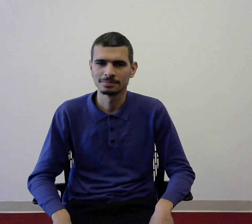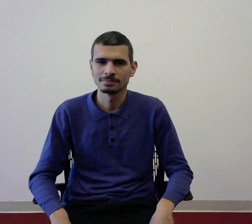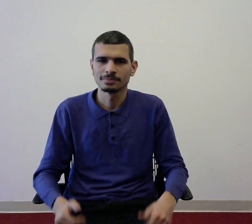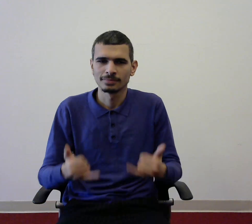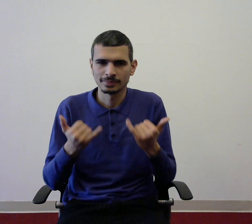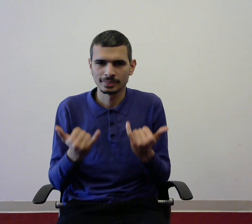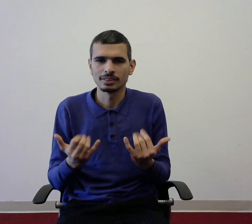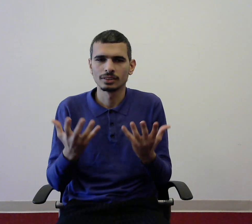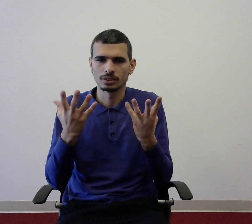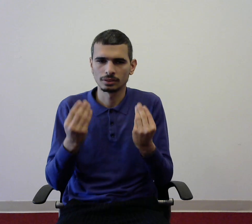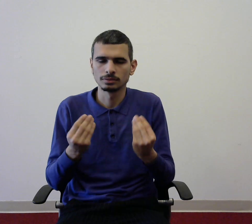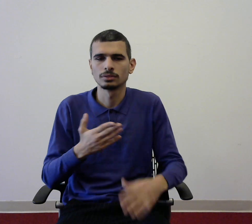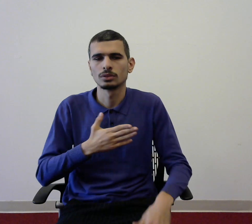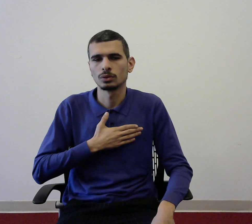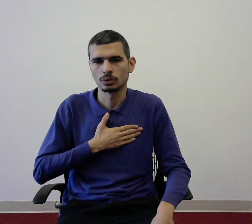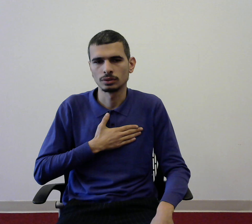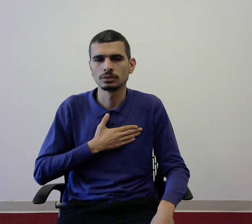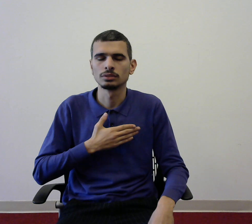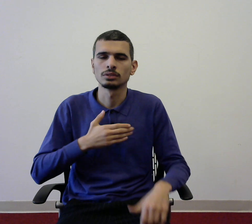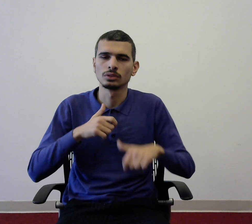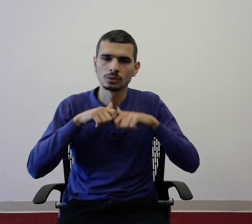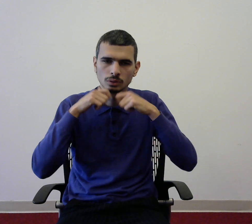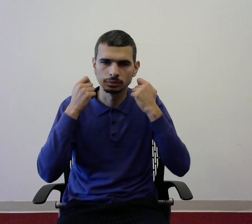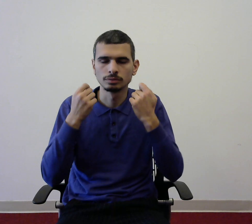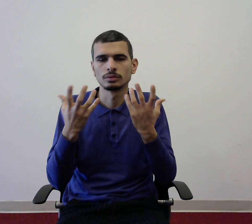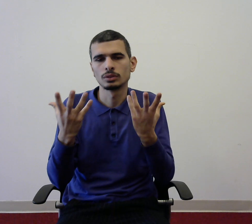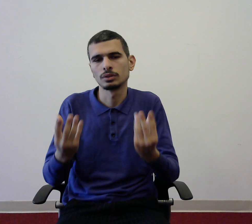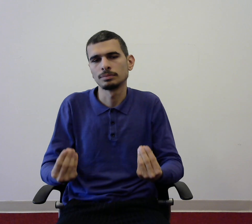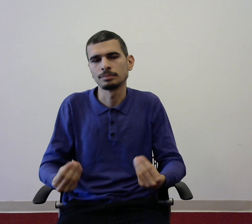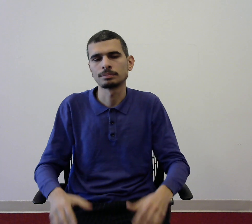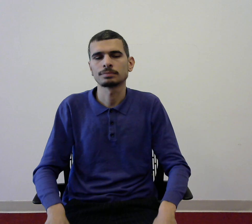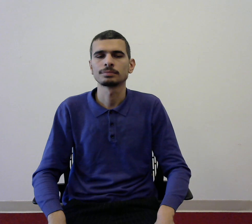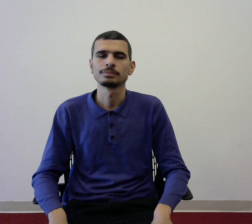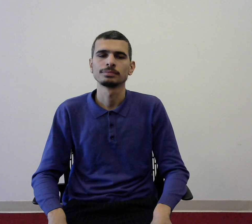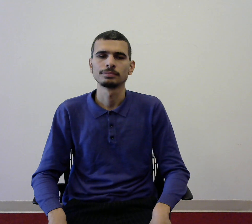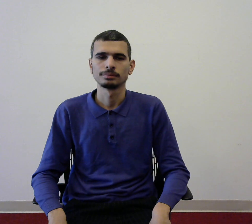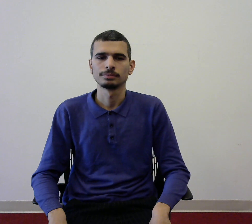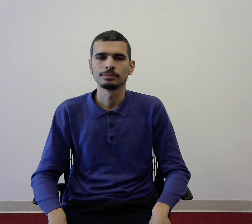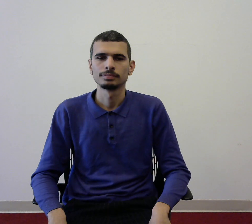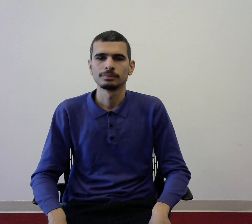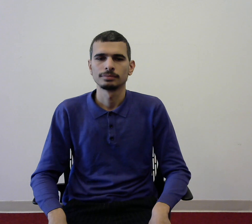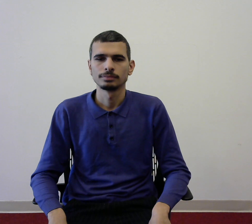Bu gün mənim ad günümdür